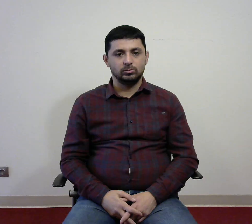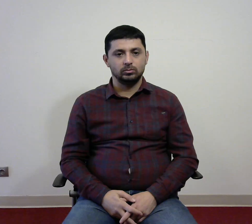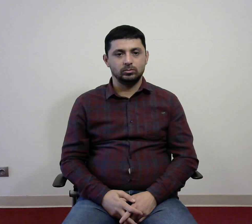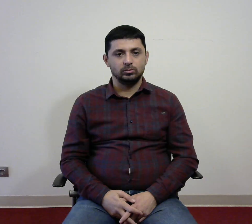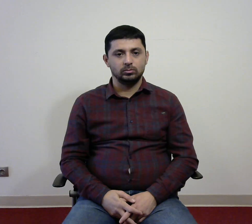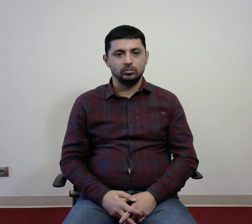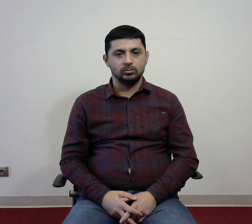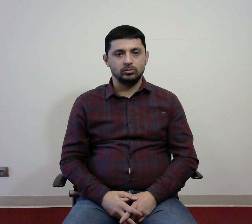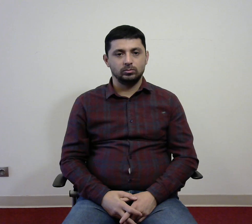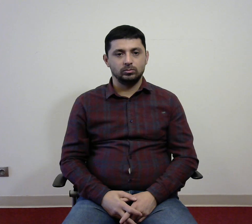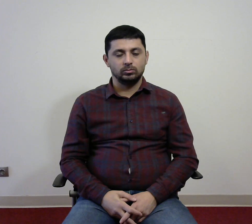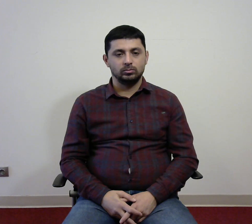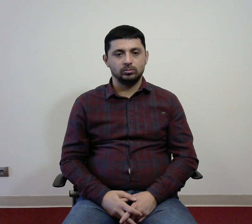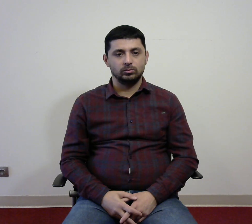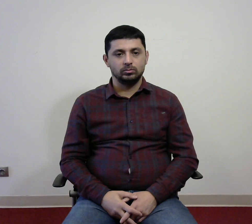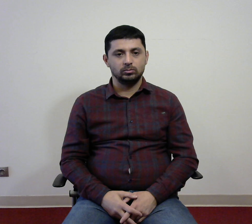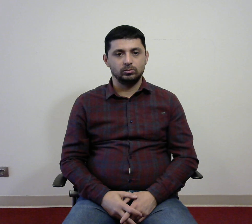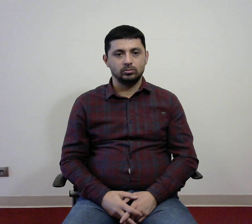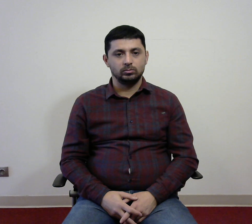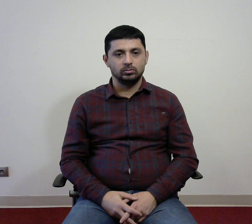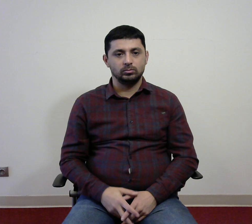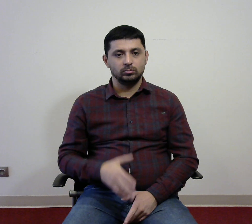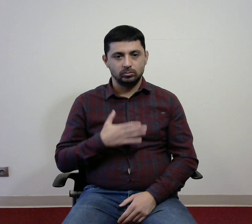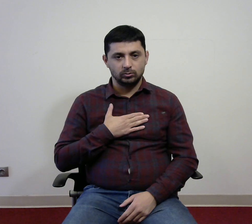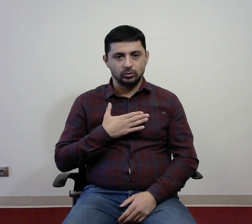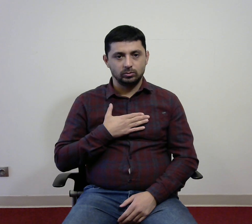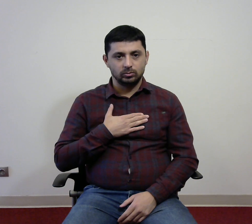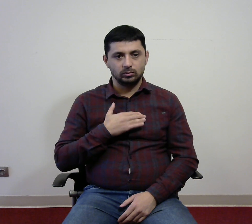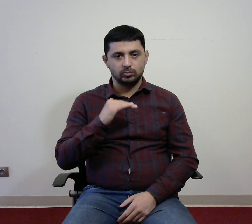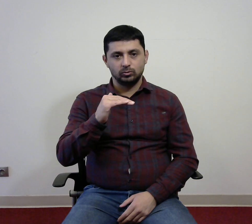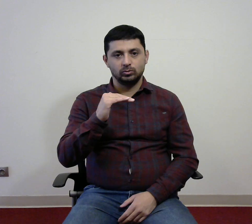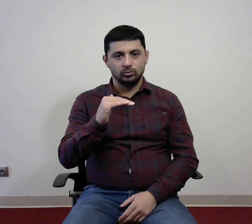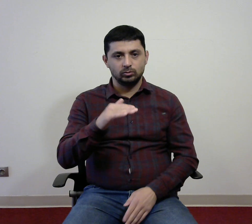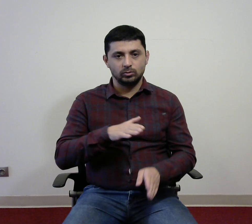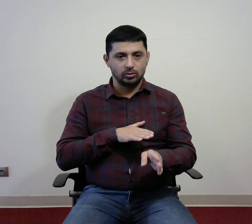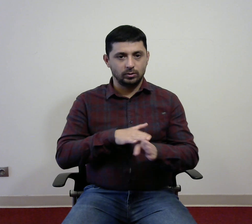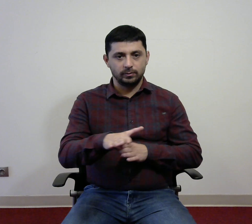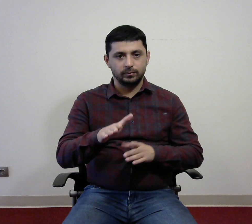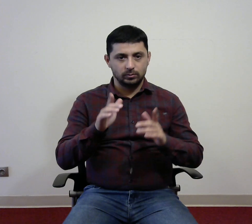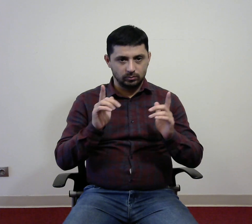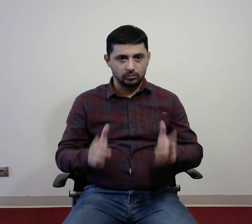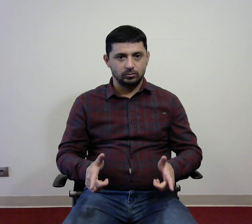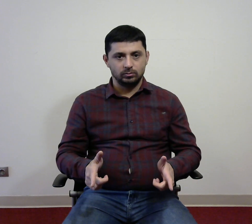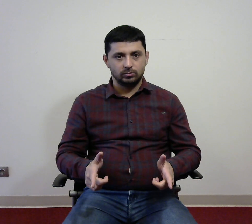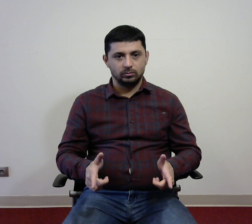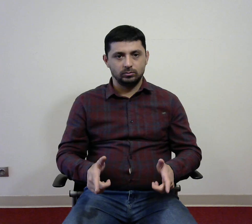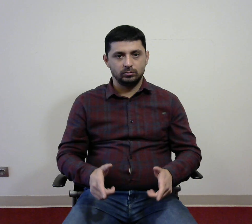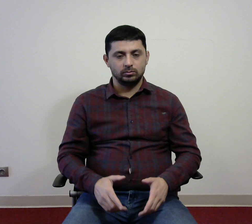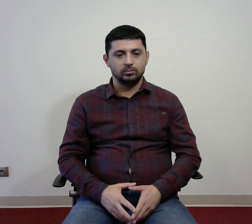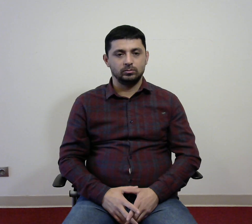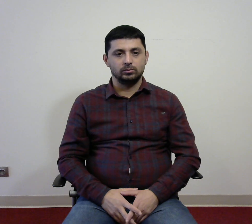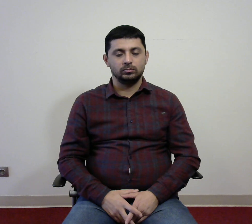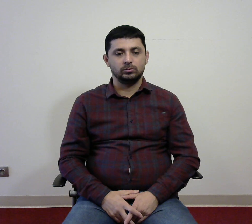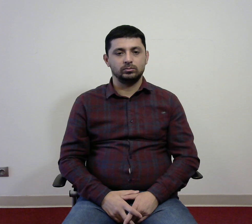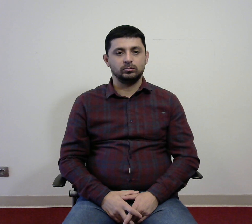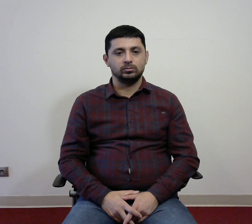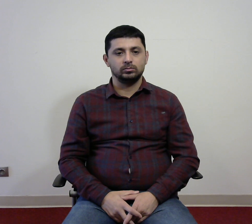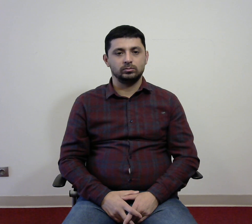Mən sizinlə tamamilə razıyam